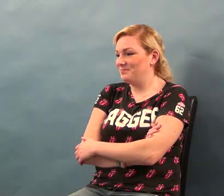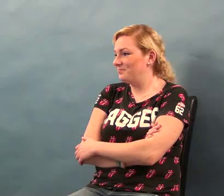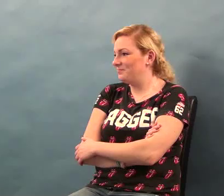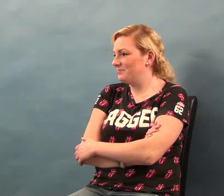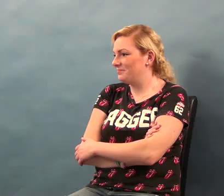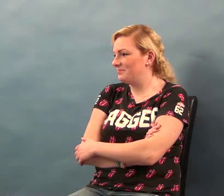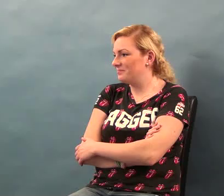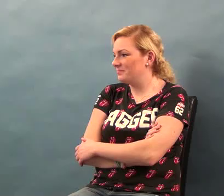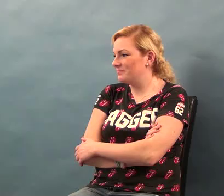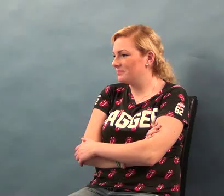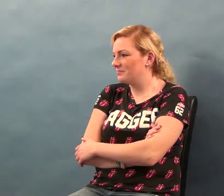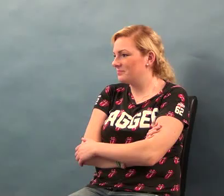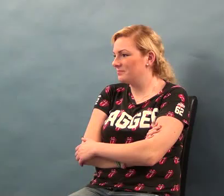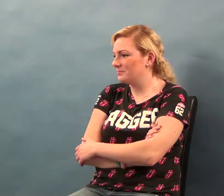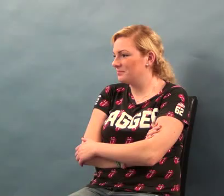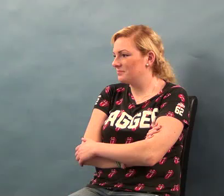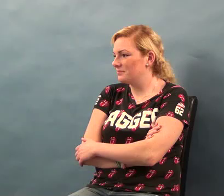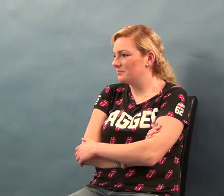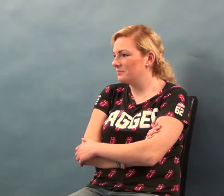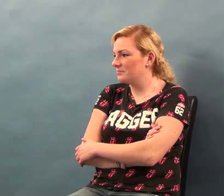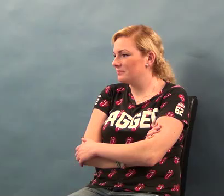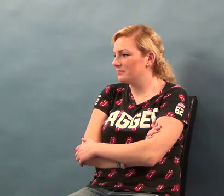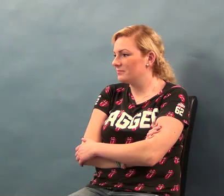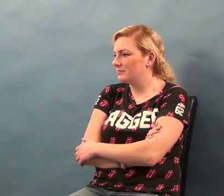Trzeba uważać na samochód aby się nie zniszczył.